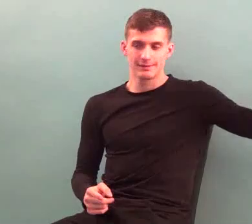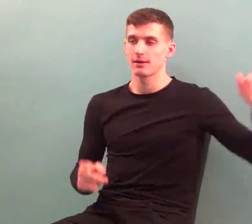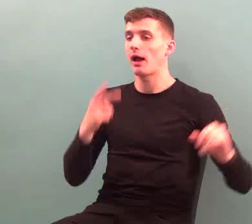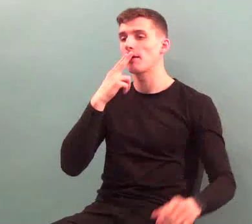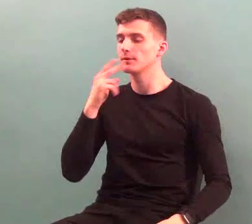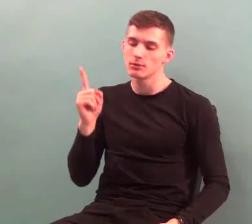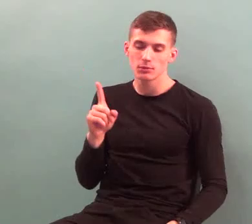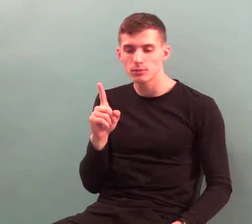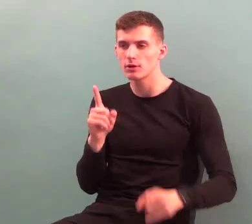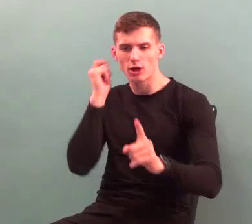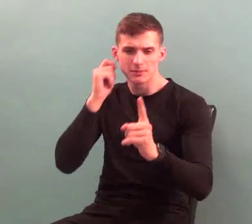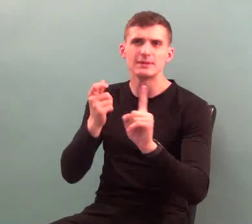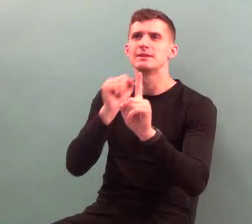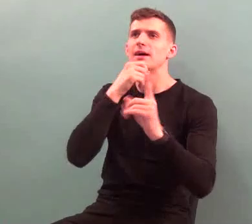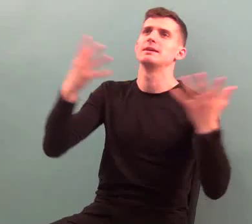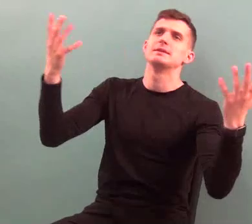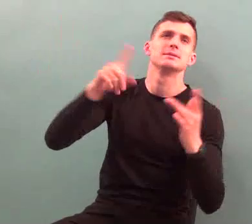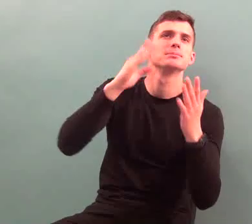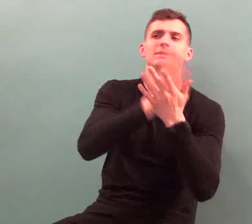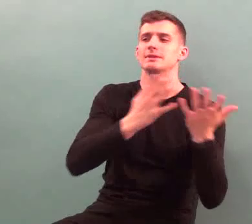Charlie Chaplin idzie tamtędy i spotyka starą kobietę lamentującą, że ma pękniętą szybę.